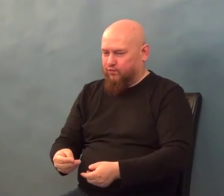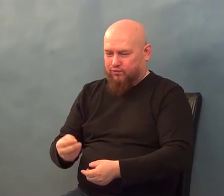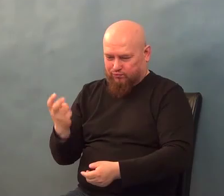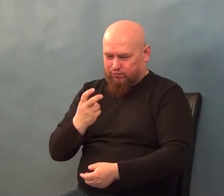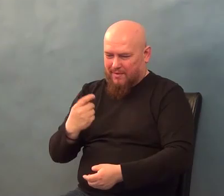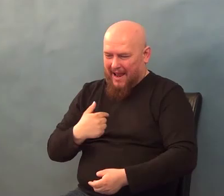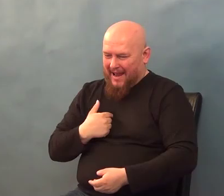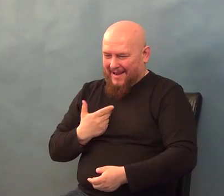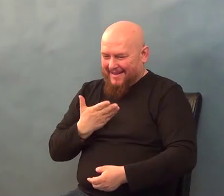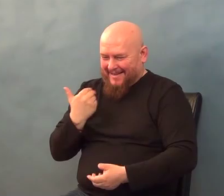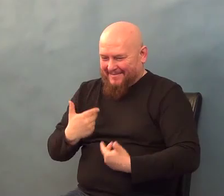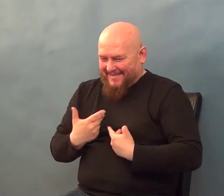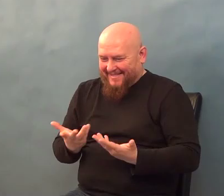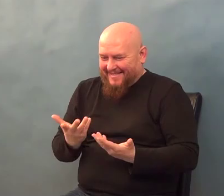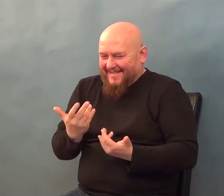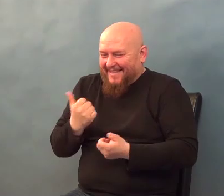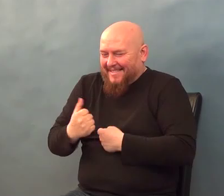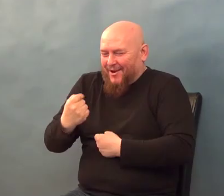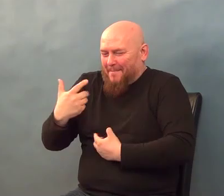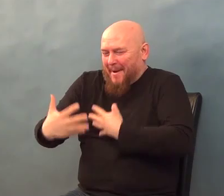Mają tu swoje wszystkie ciekawe plany.